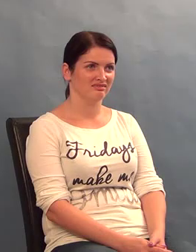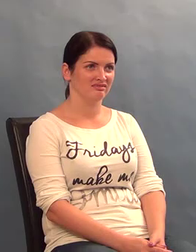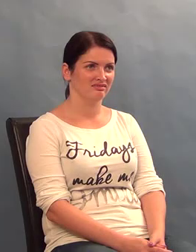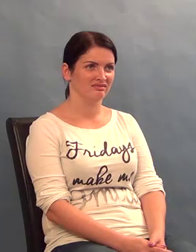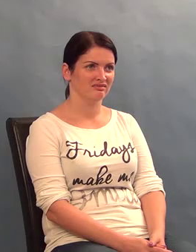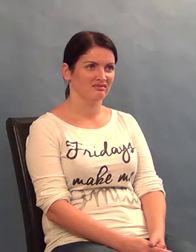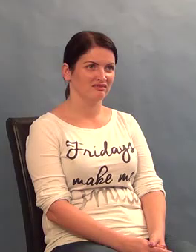Ja nie wiem.